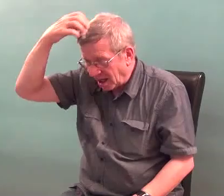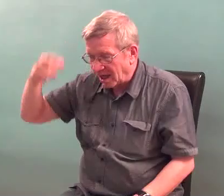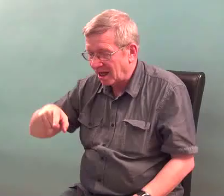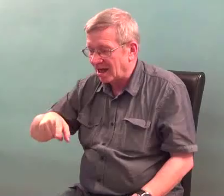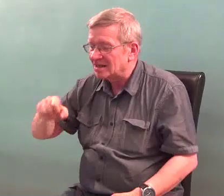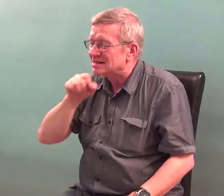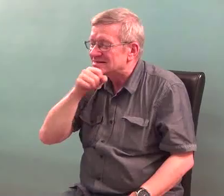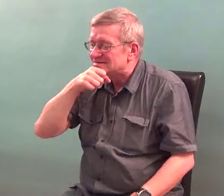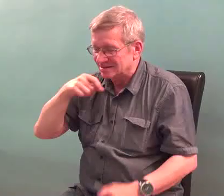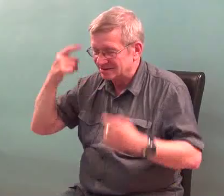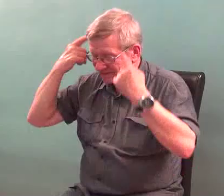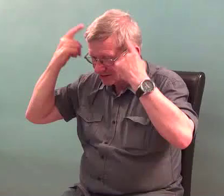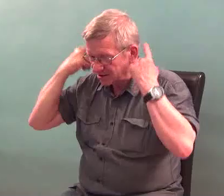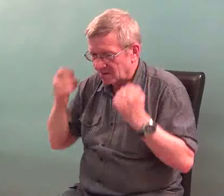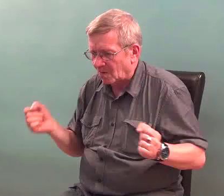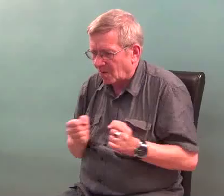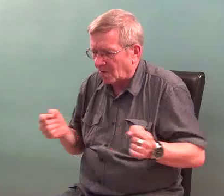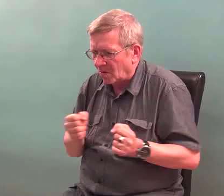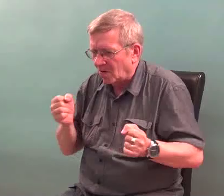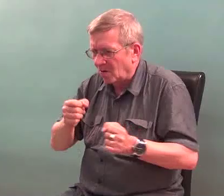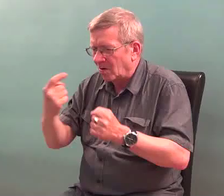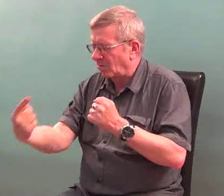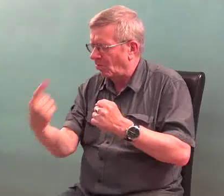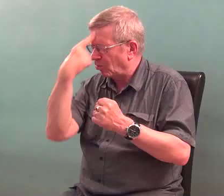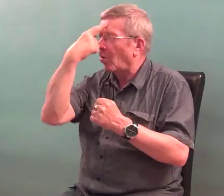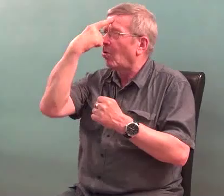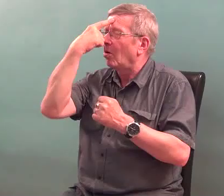Stara Myszka Miki boi się, że strzała trafi go w czoło.